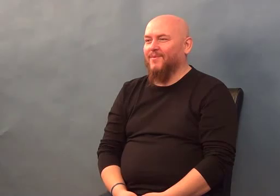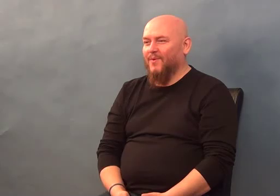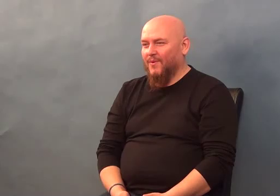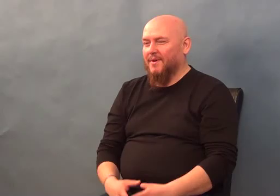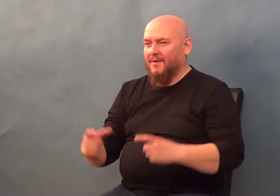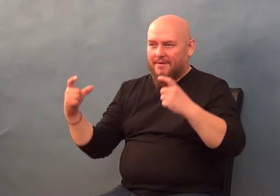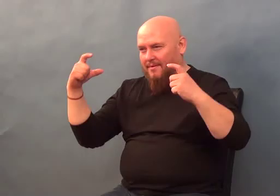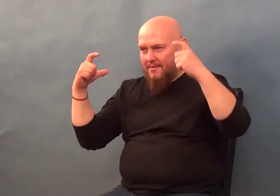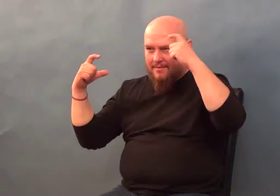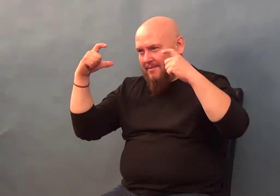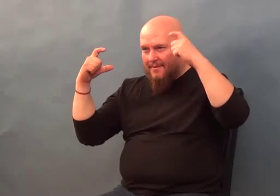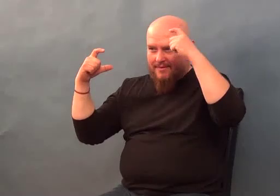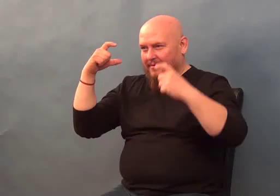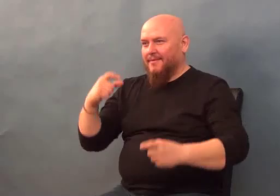Myszka Miki.